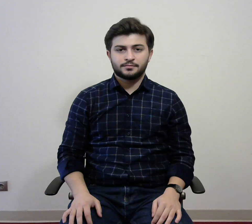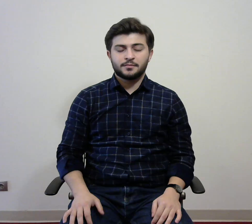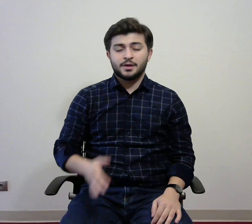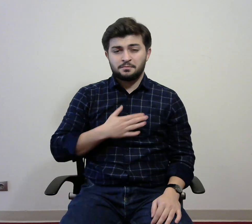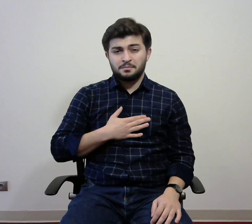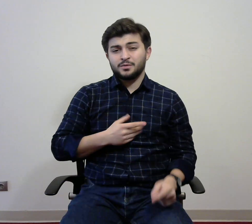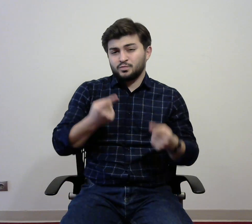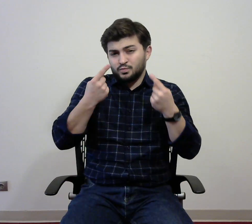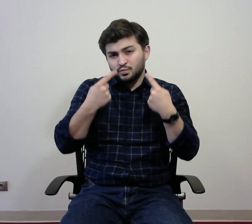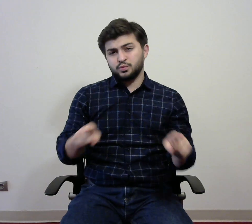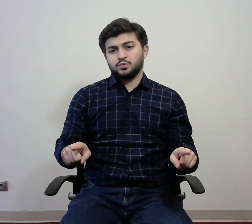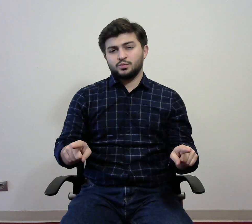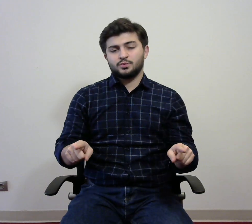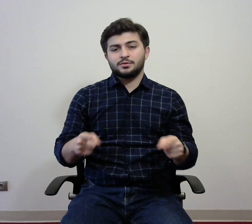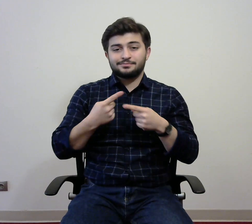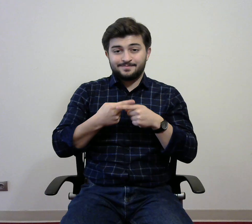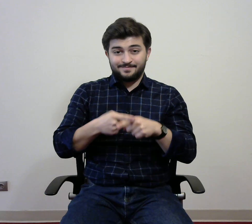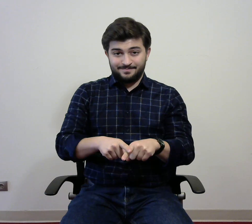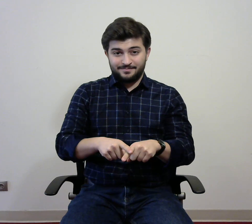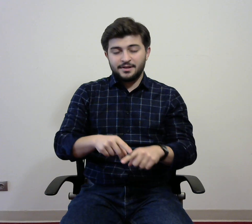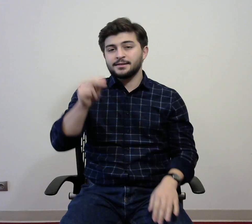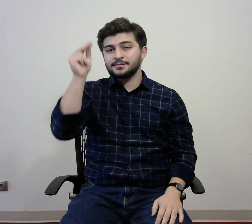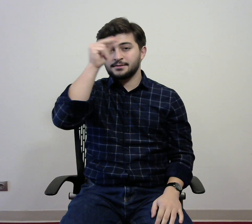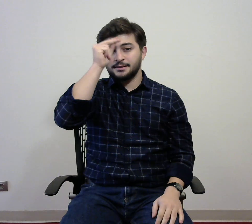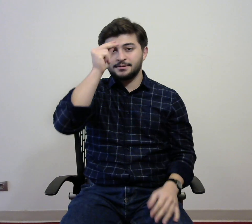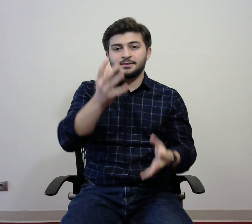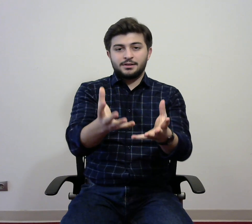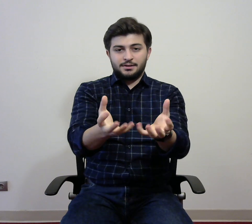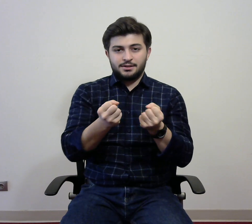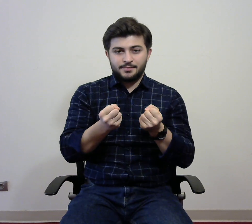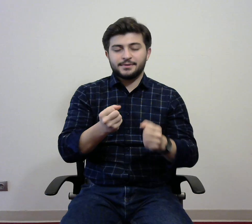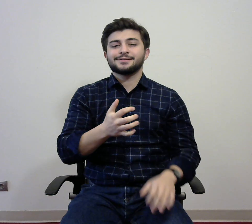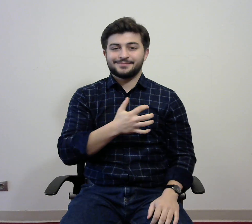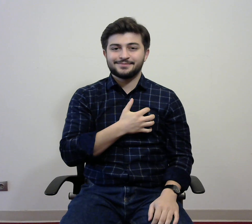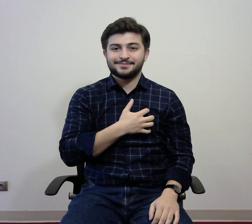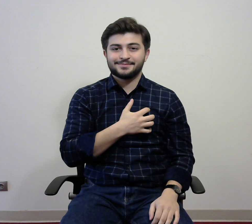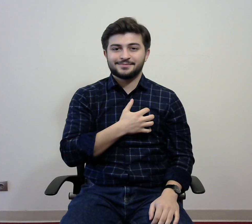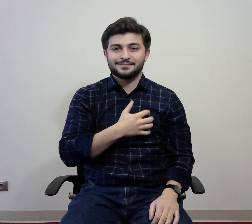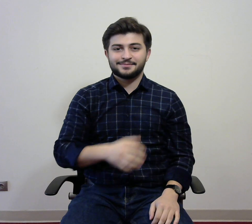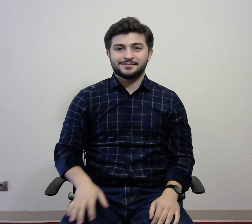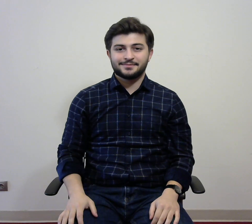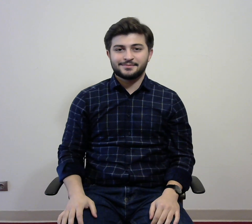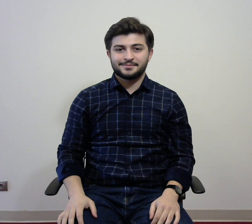Mən fərqli ixtisas üzrə təhsil almaq istəyirəm